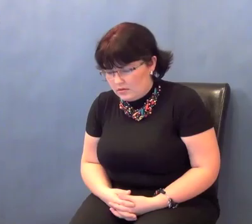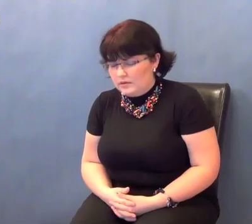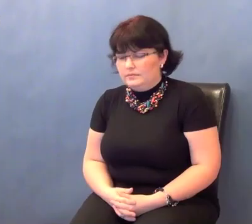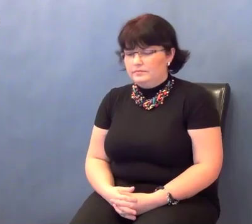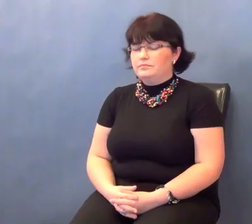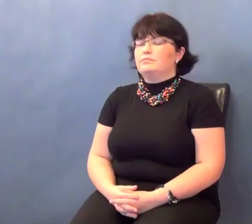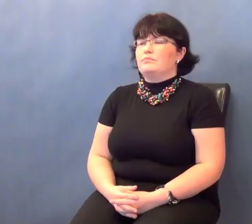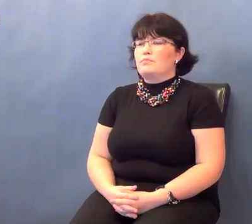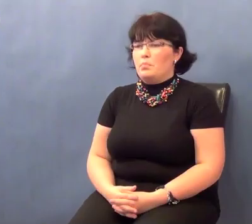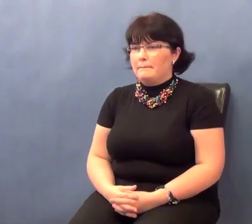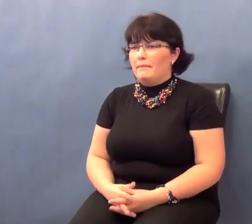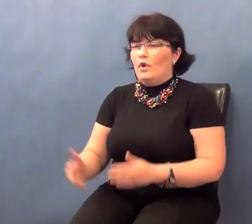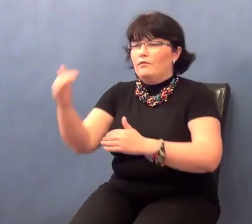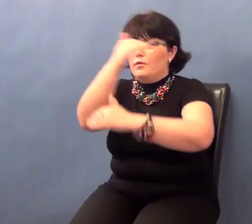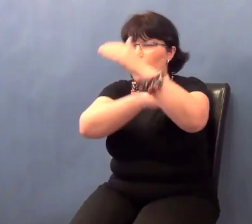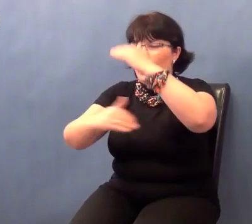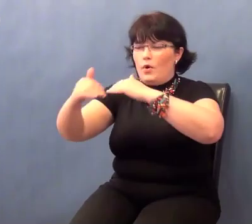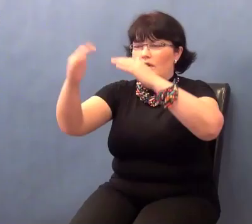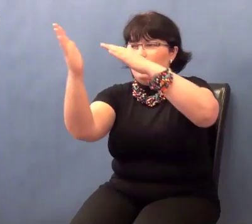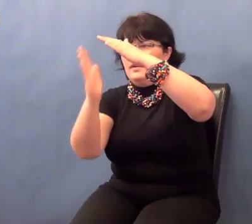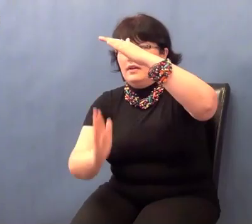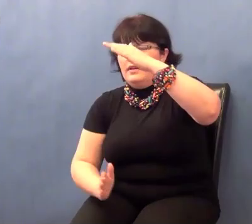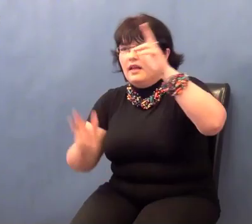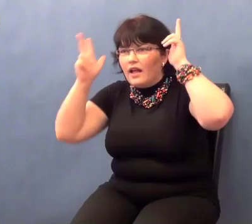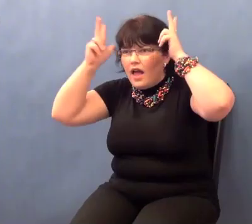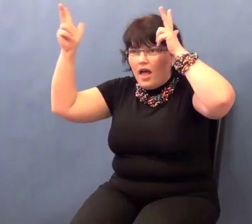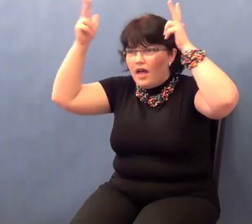W górach przy urwisku był jeleń.